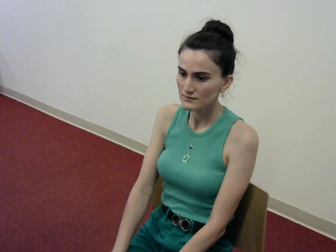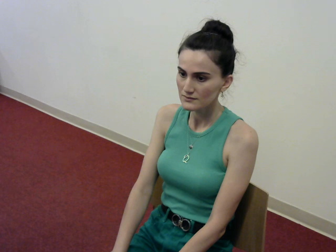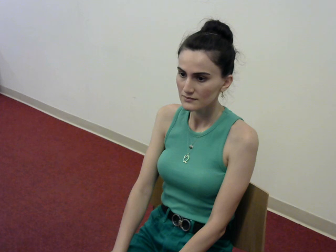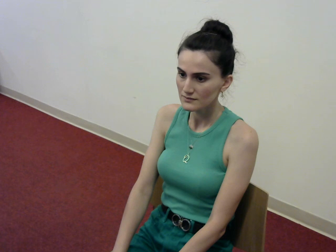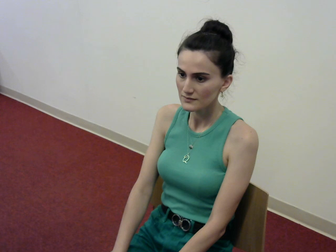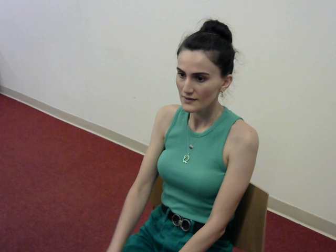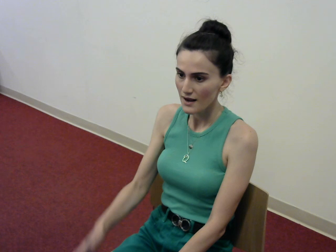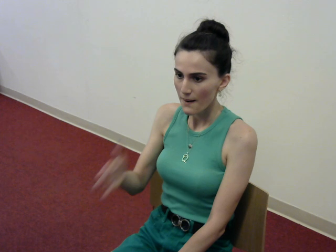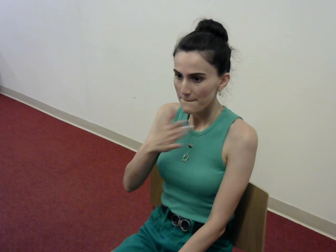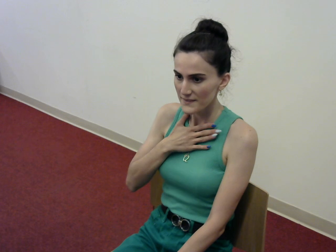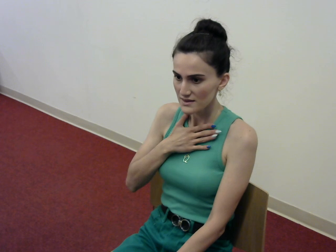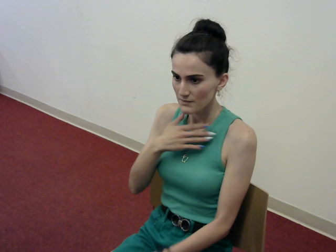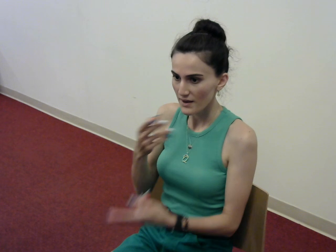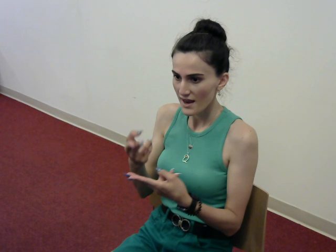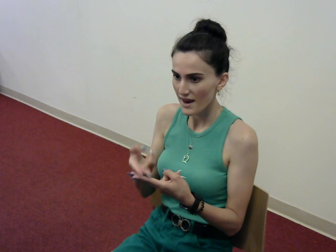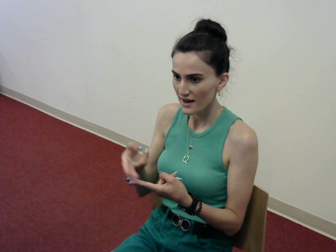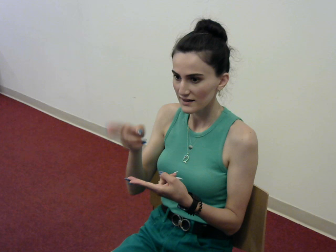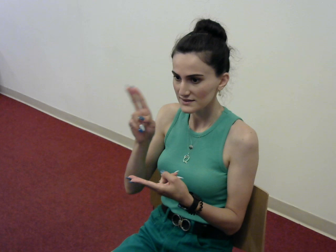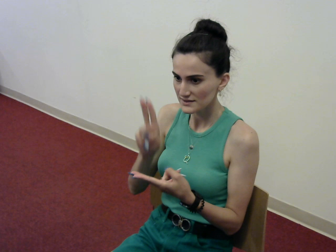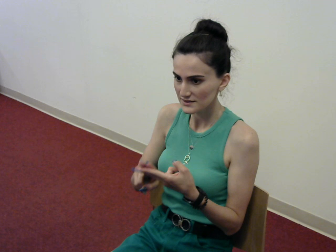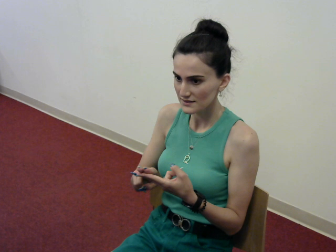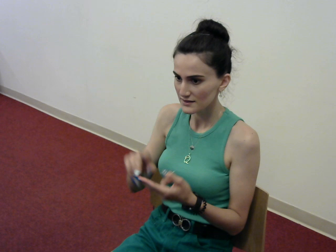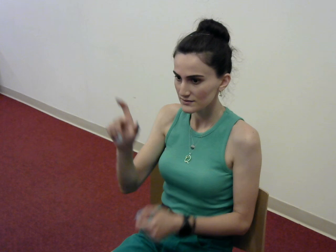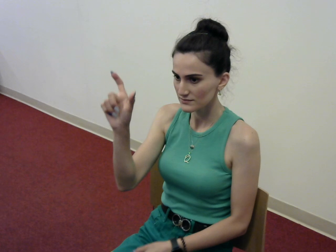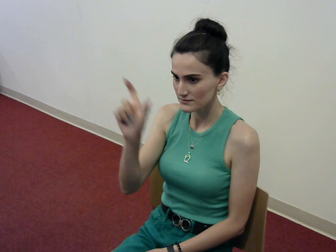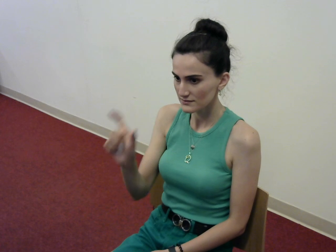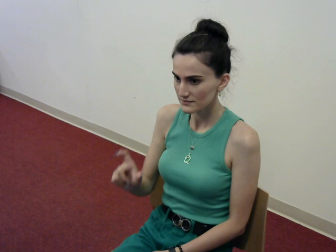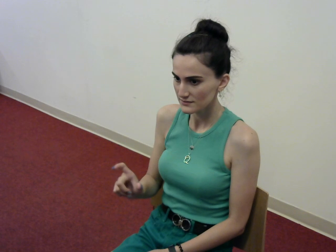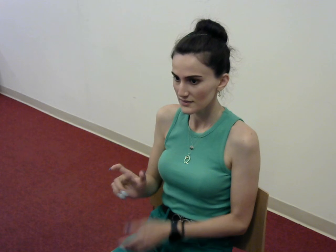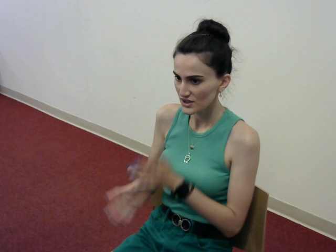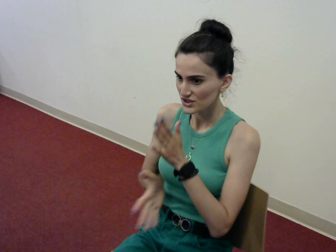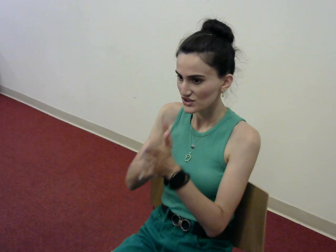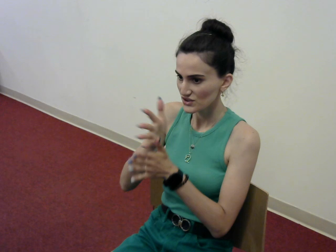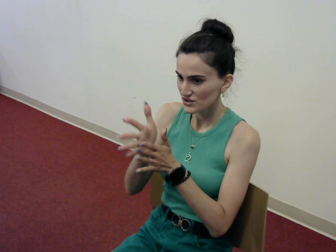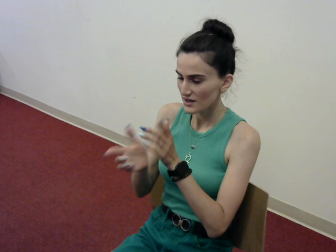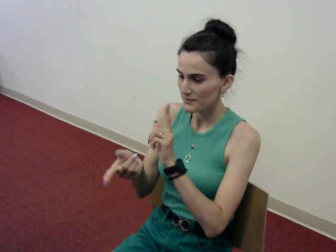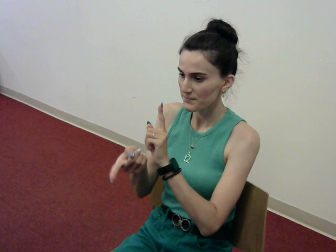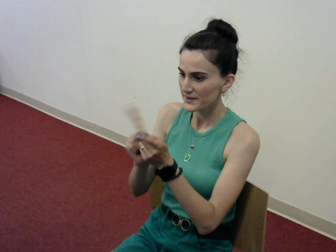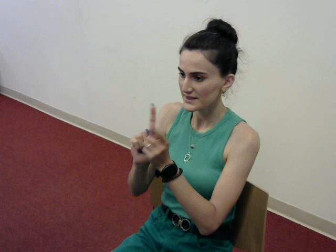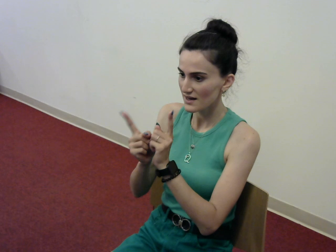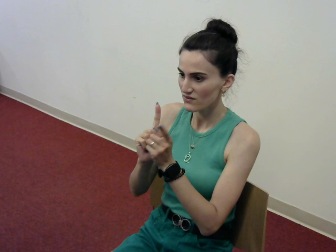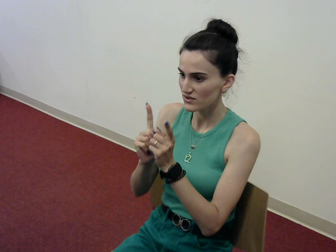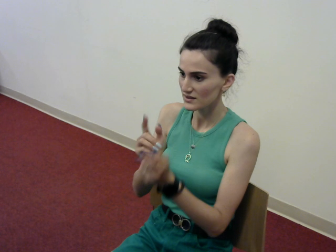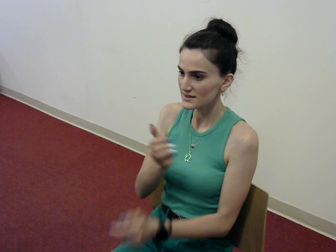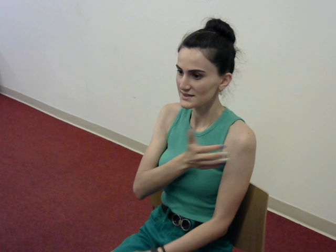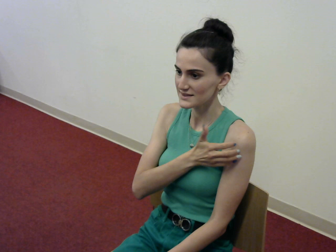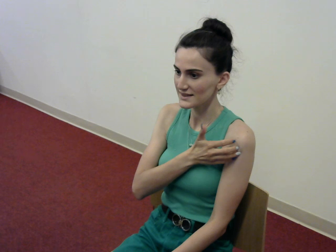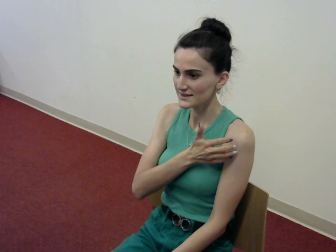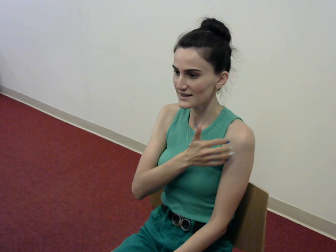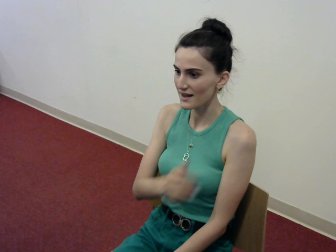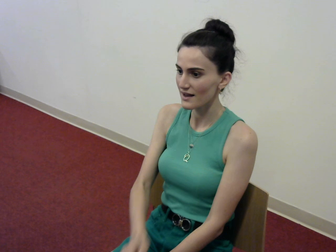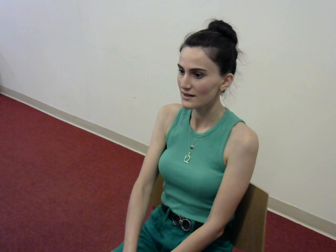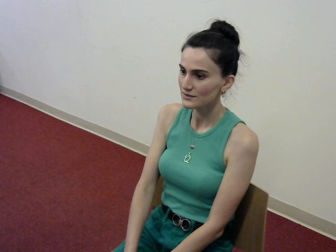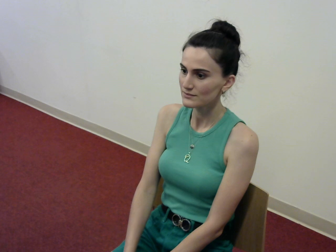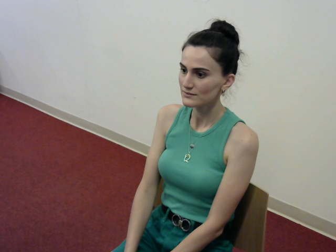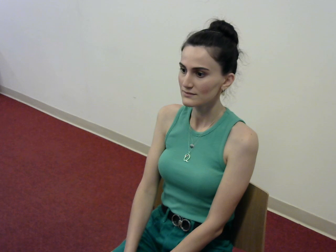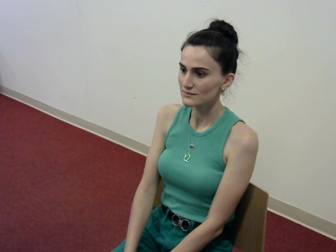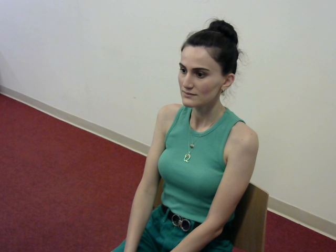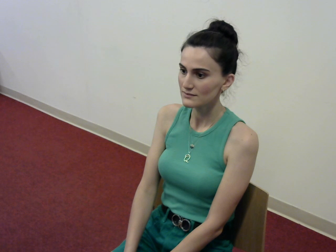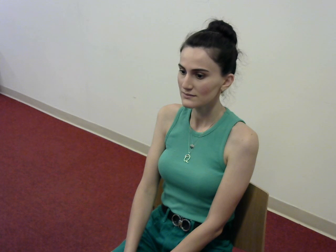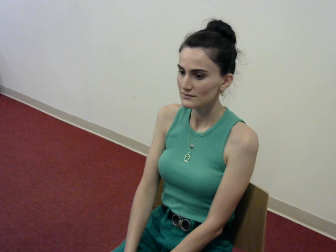Mən bu əsərin surdotərcüməsini istəyirəm